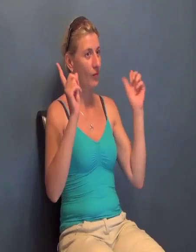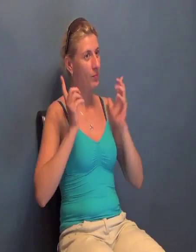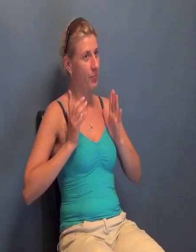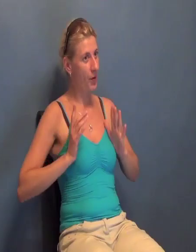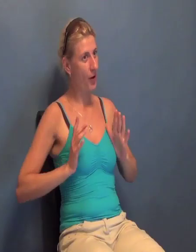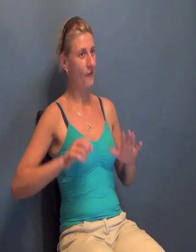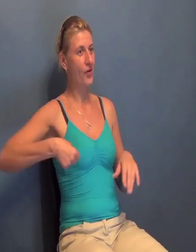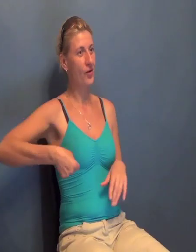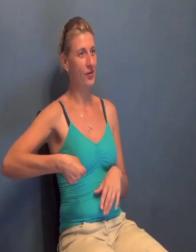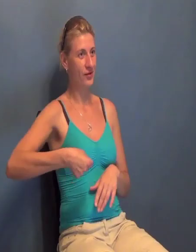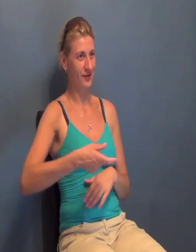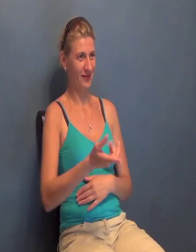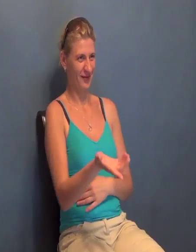Uwaga, powoli przejść z teczką w ręku.